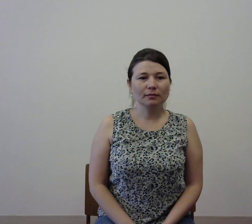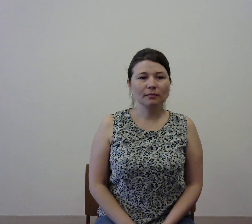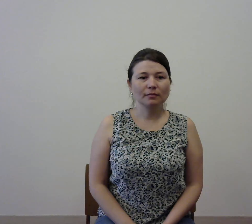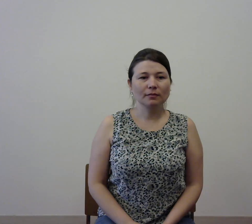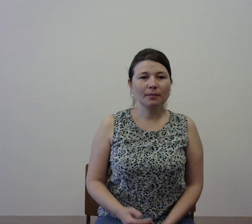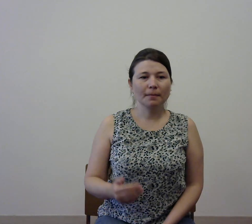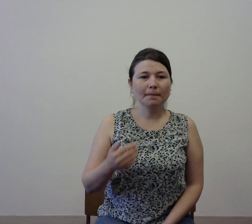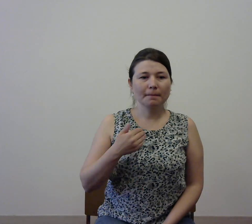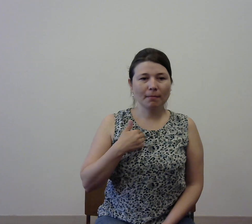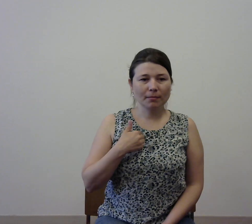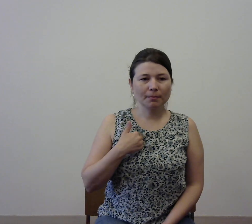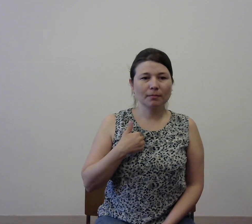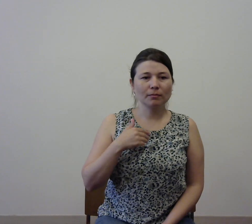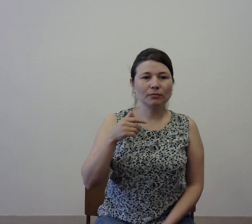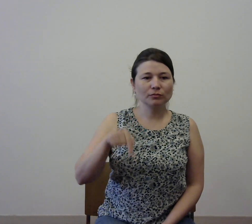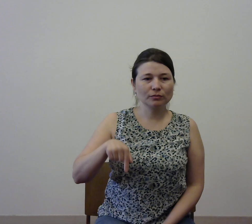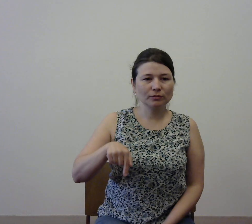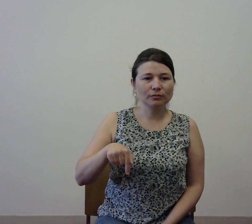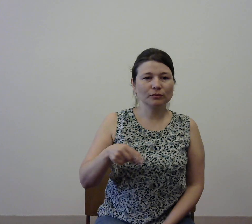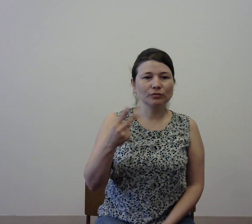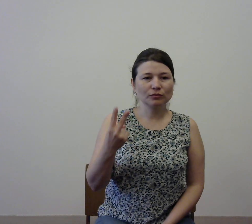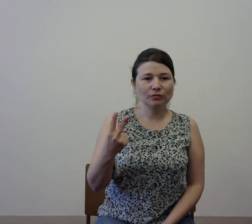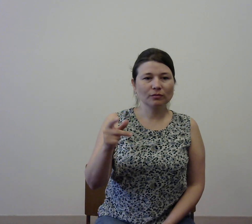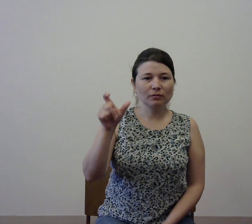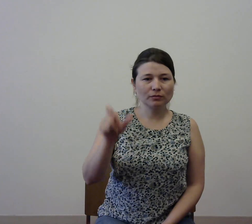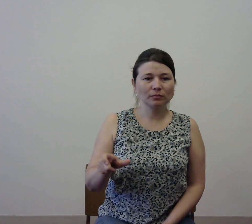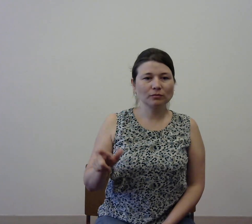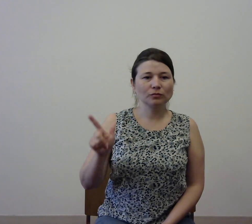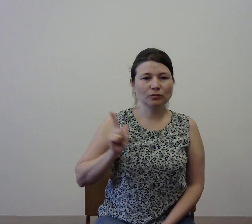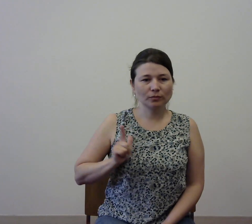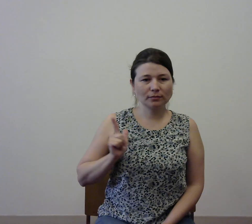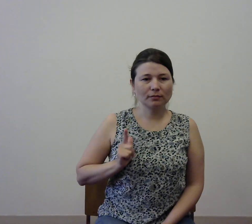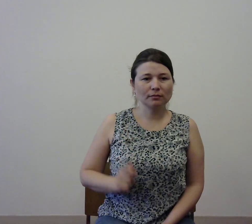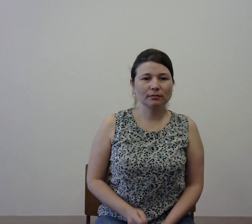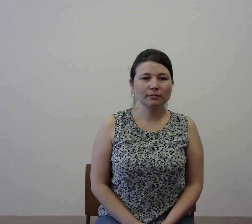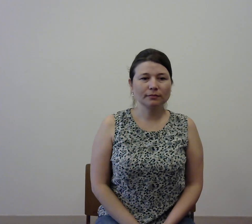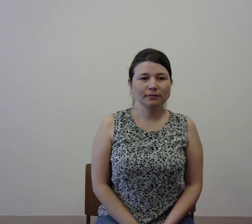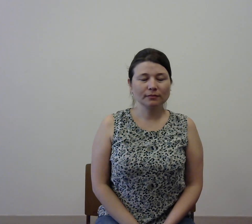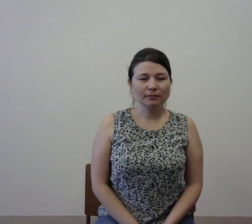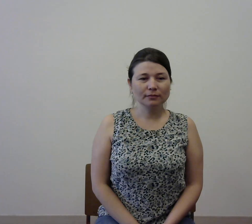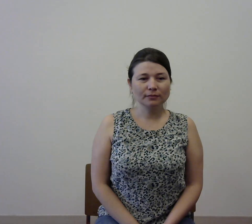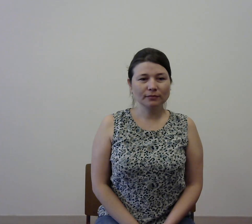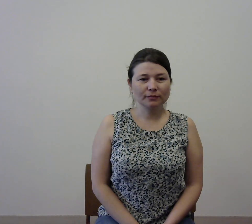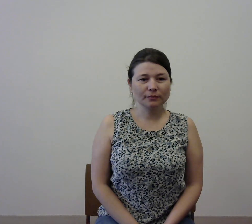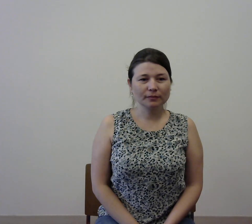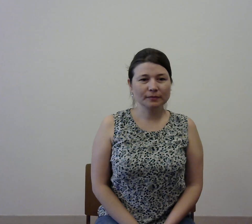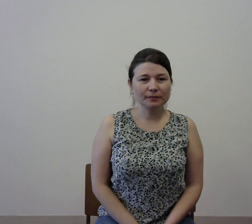Məni aşağıda 2 nəfər gözləyir